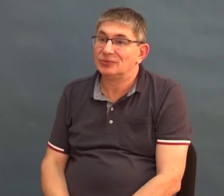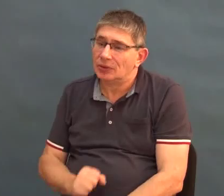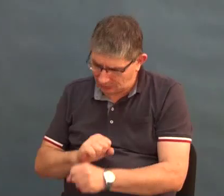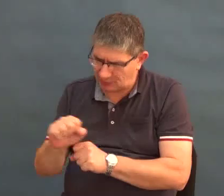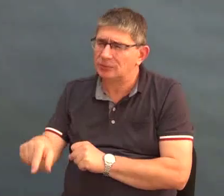Jest.